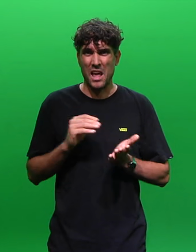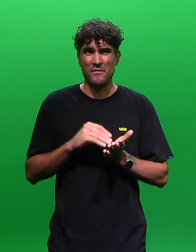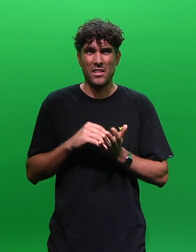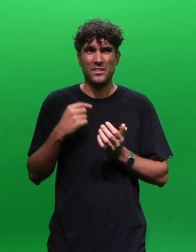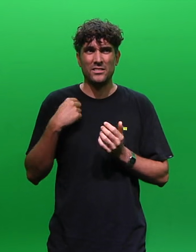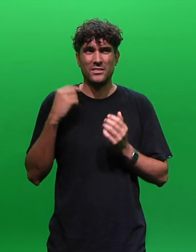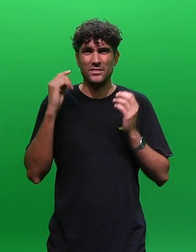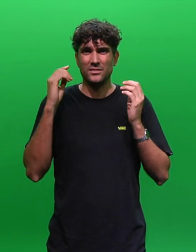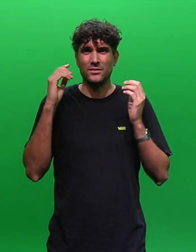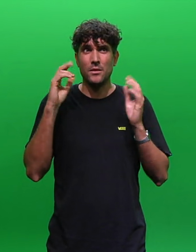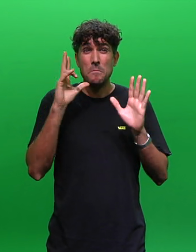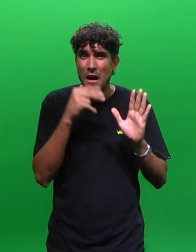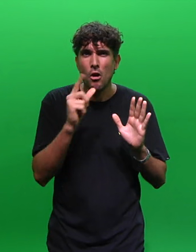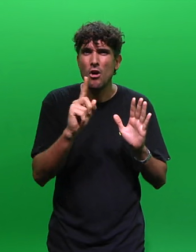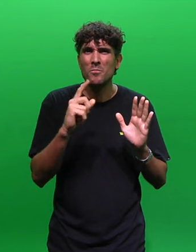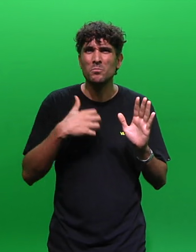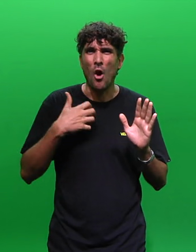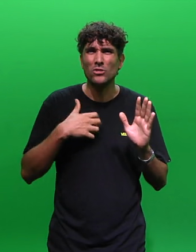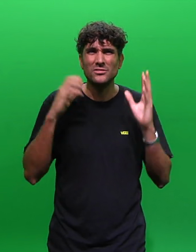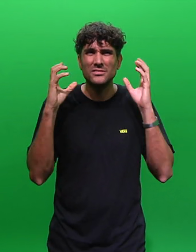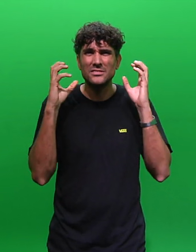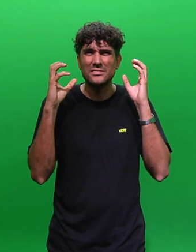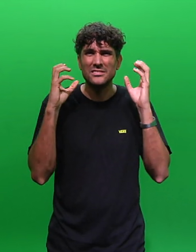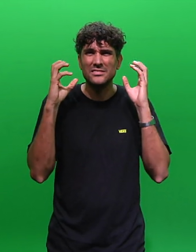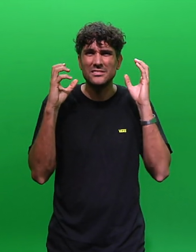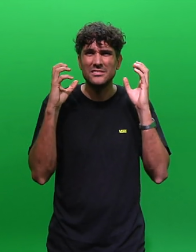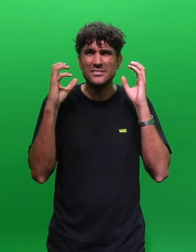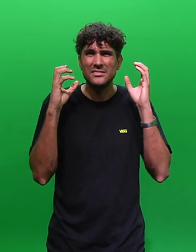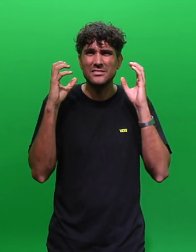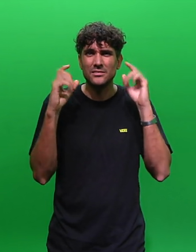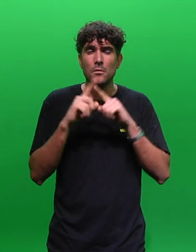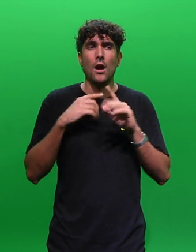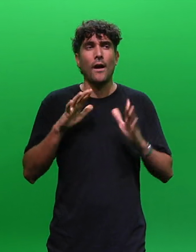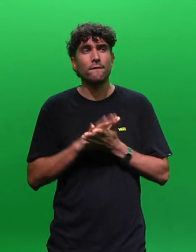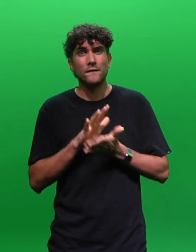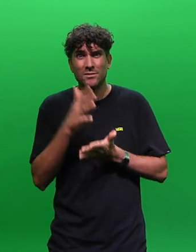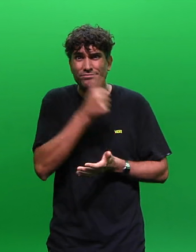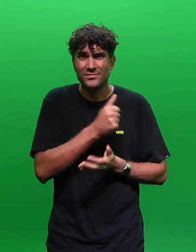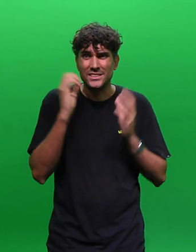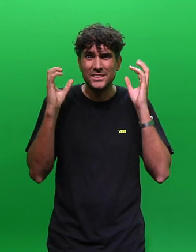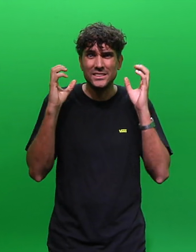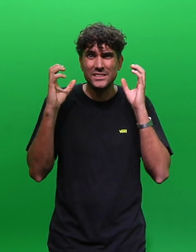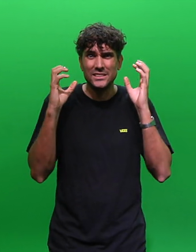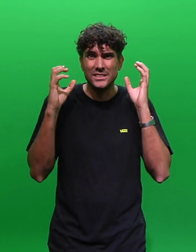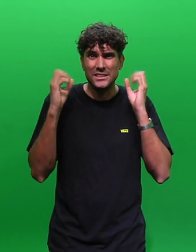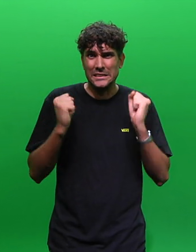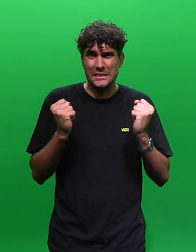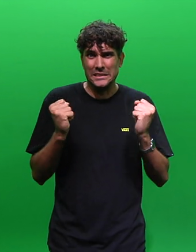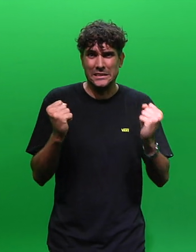De vegades no em fa mal, però em molesta, sento uns sorolls, no puc estar tranquil perquè sento els sorolls tota l'estona i estic estressat.